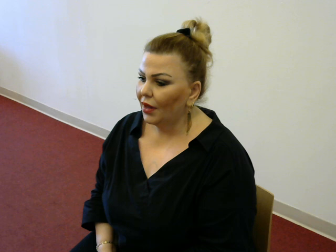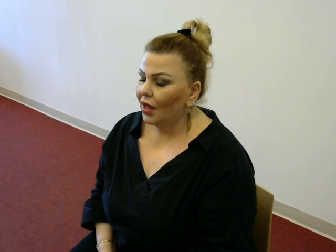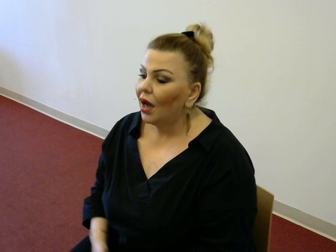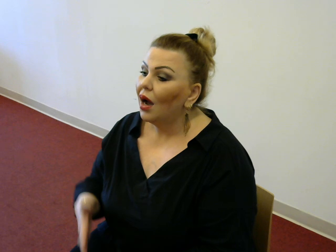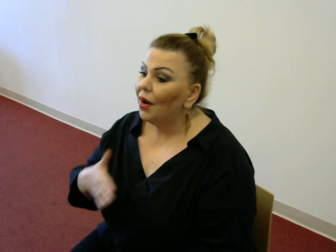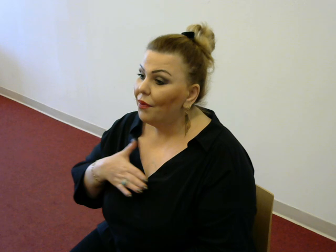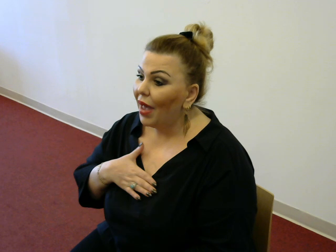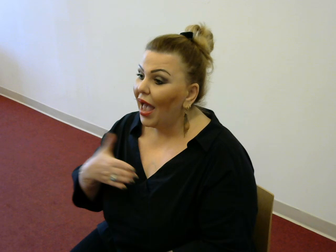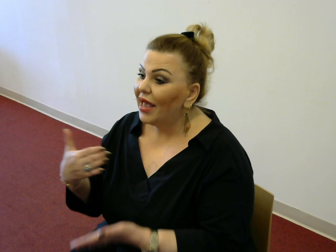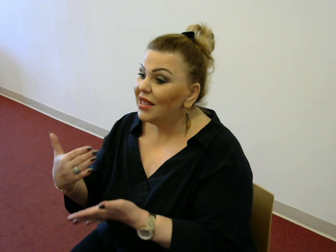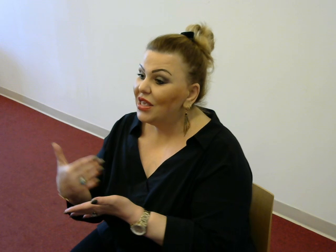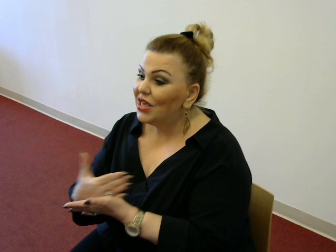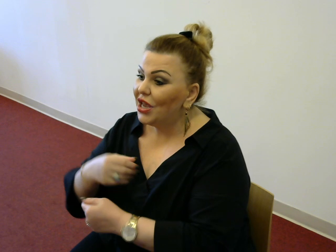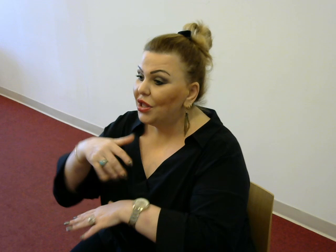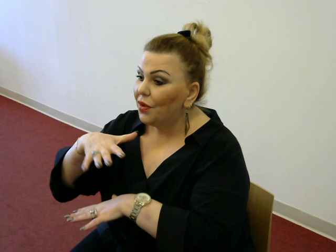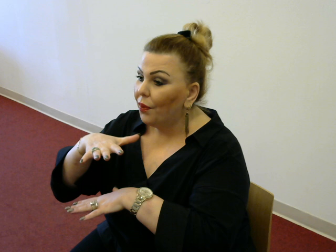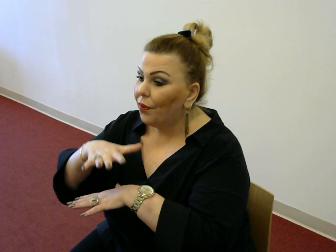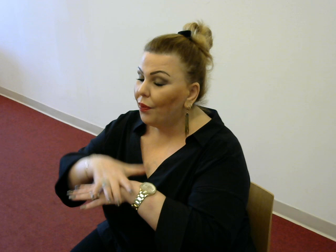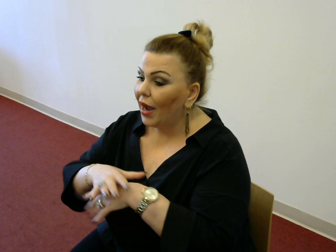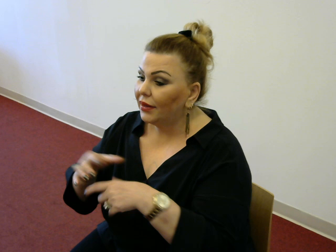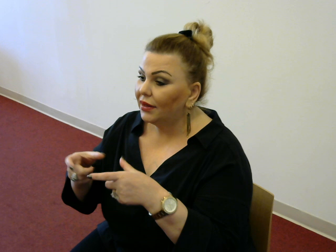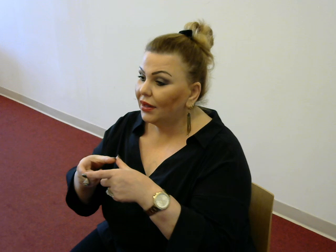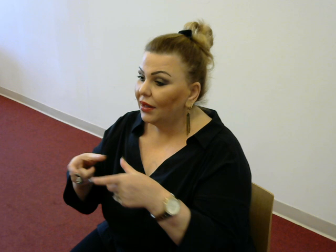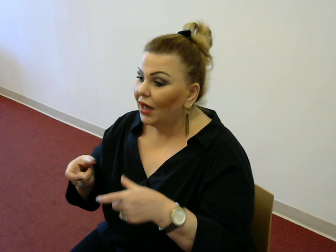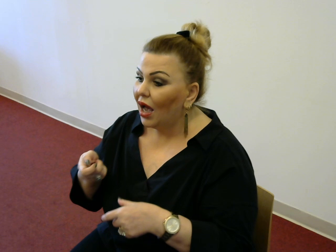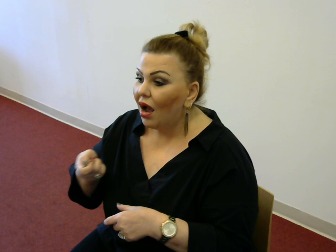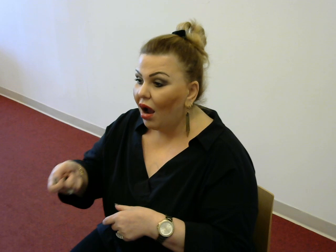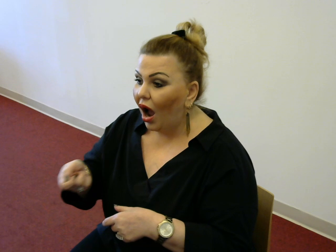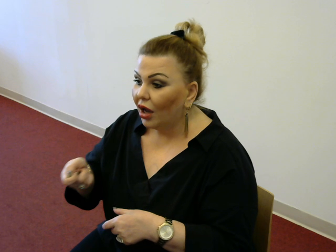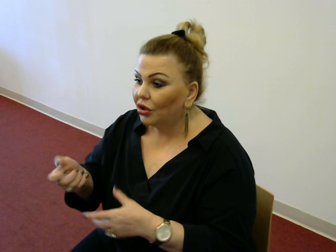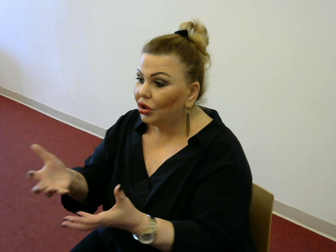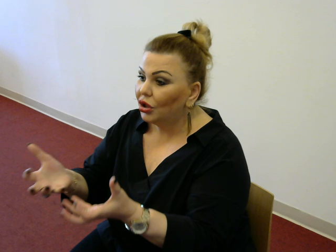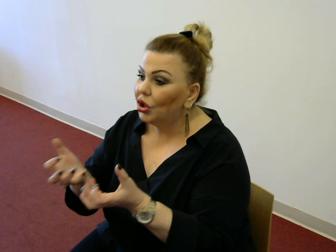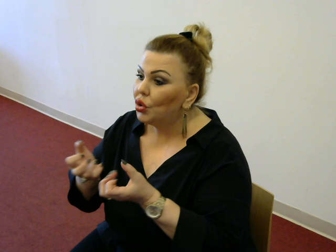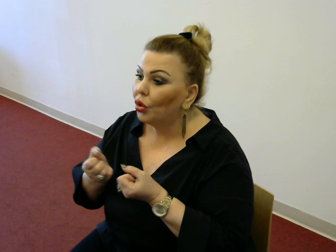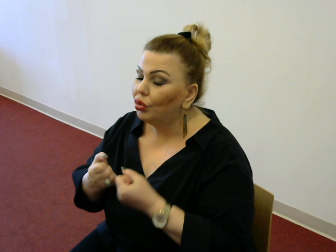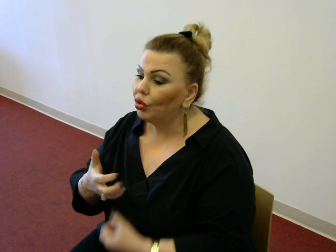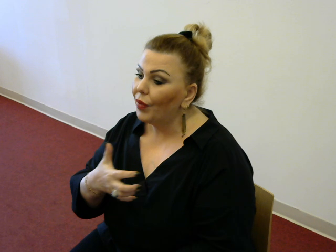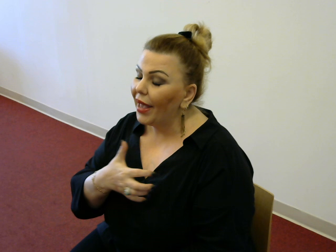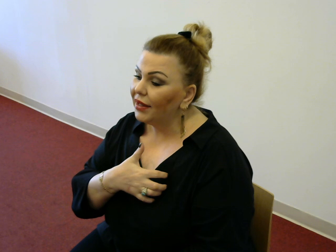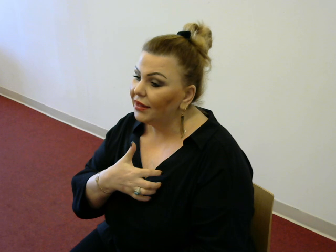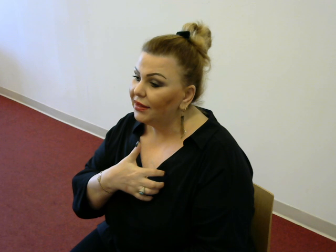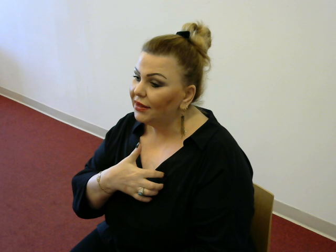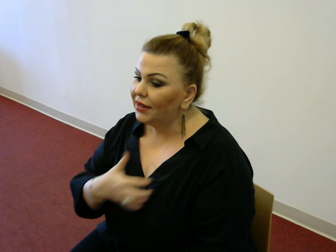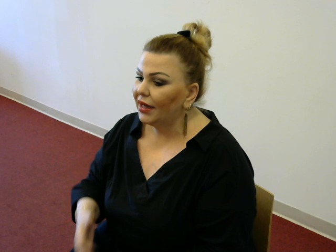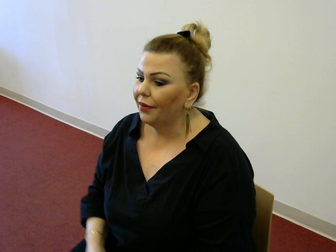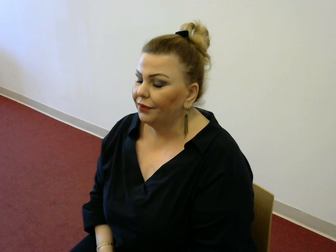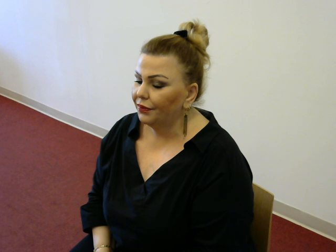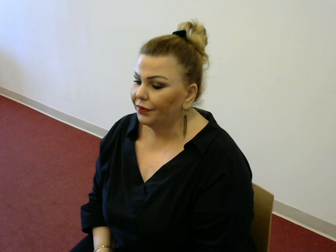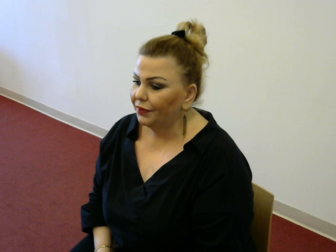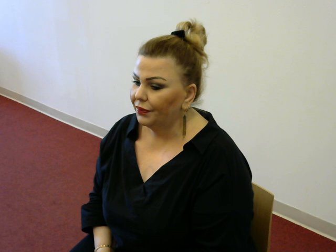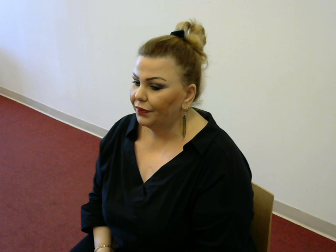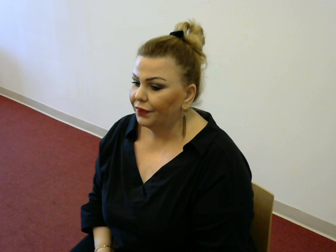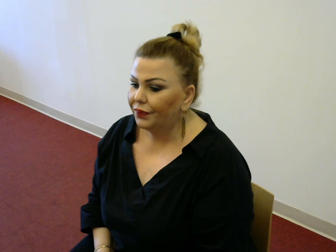Mən yeni bank kartı götürmək istəyirəm